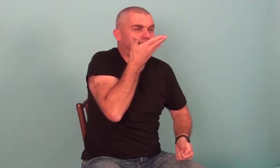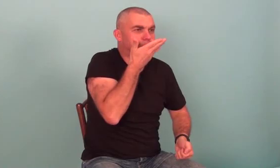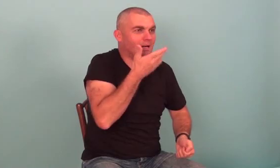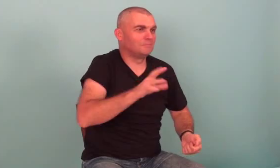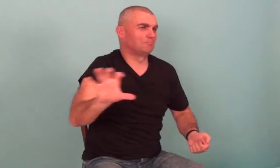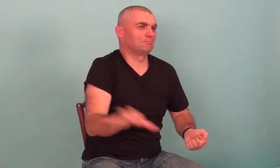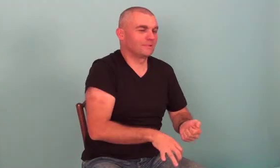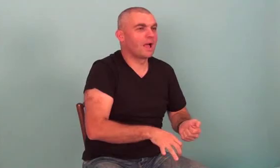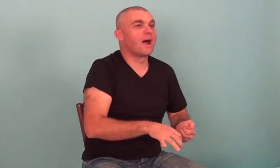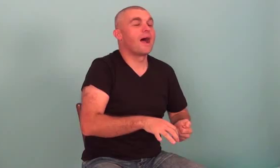Został skradziony.